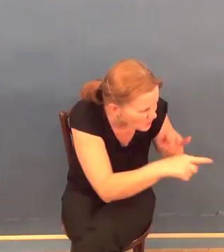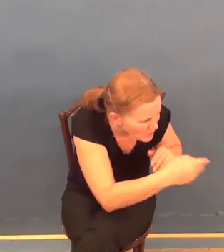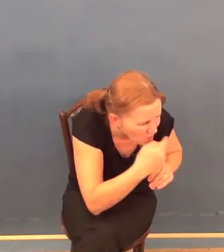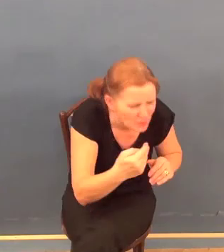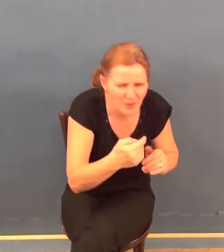Nie ma.